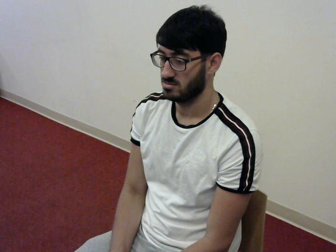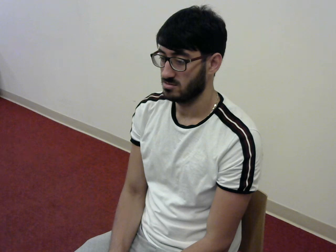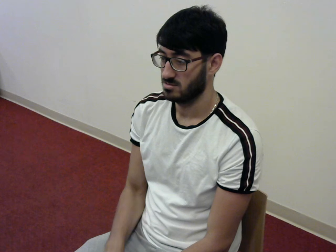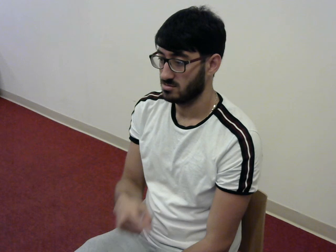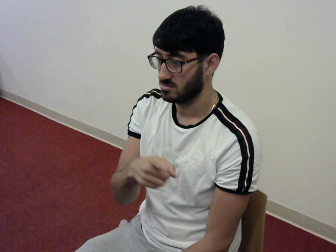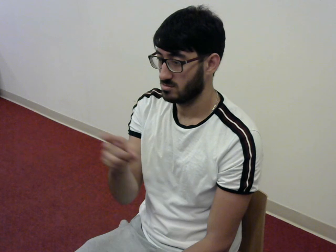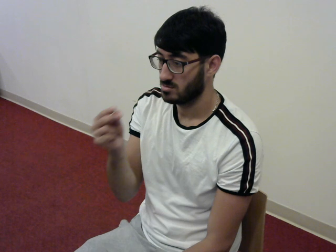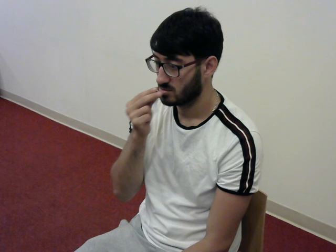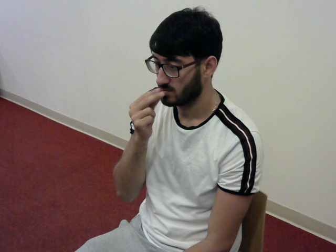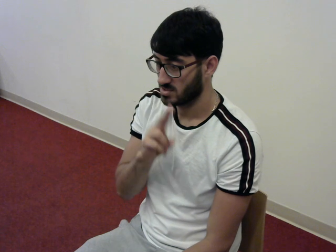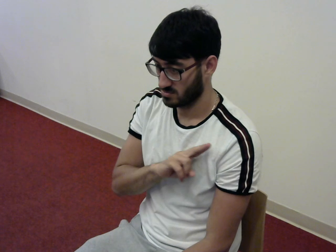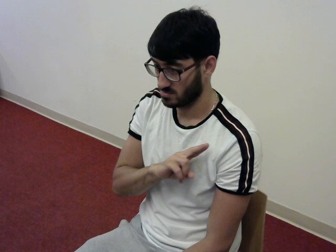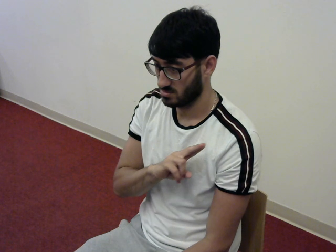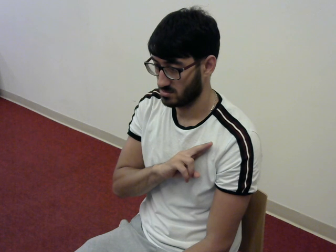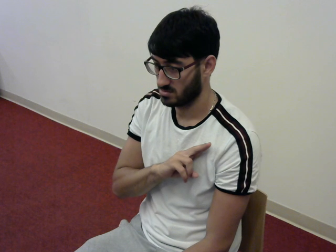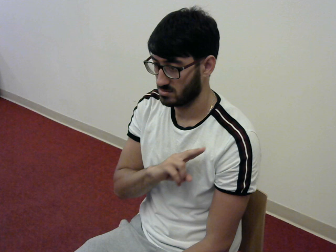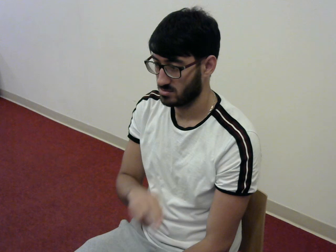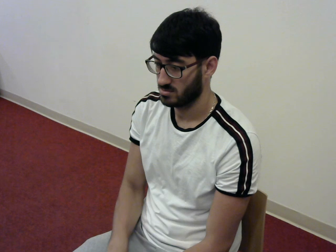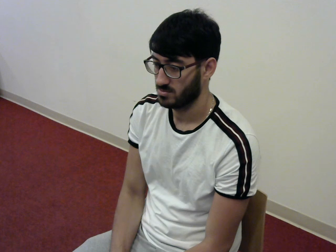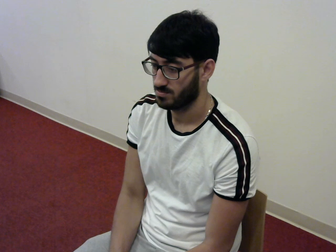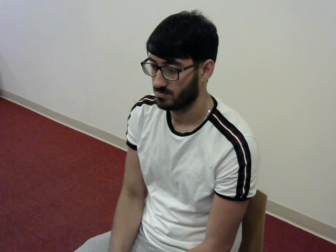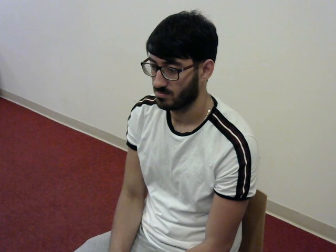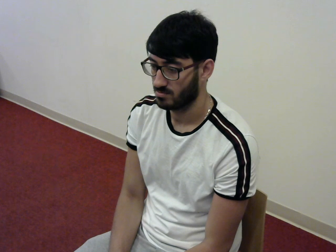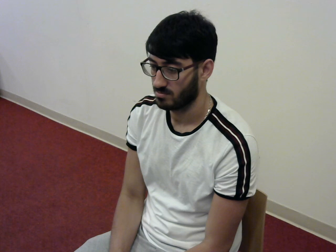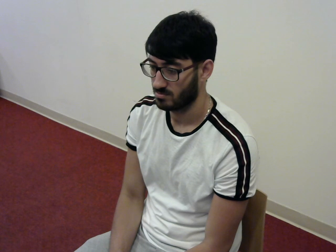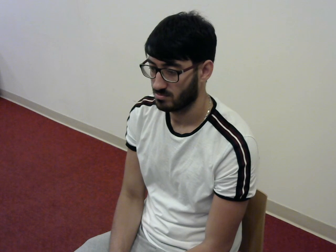Siz yemək istəyirsiniz?